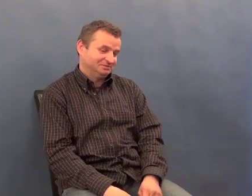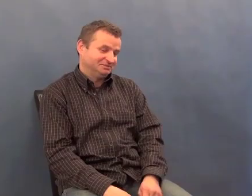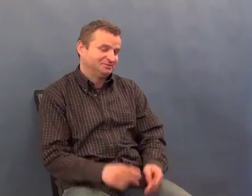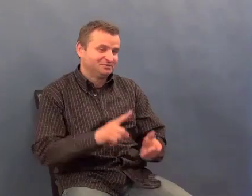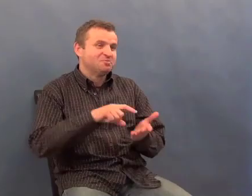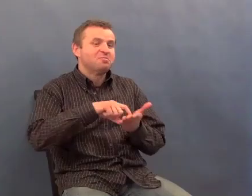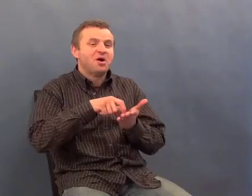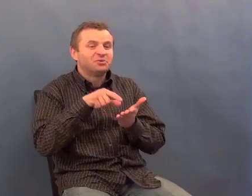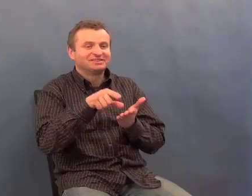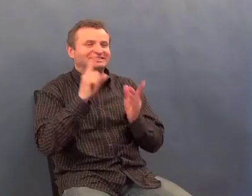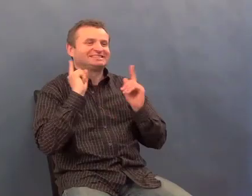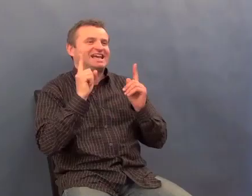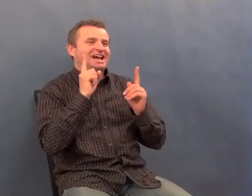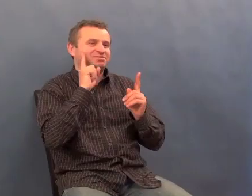Zakaz wchodzenia do pokoju dla chłopców i dziewcząt.